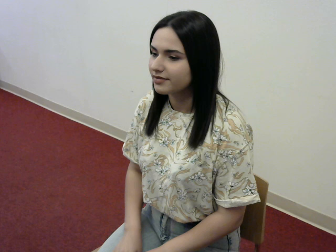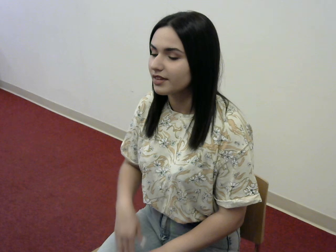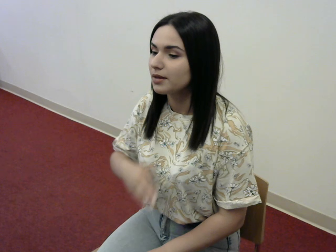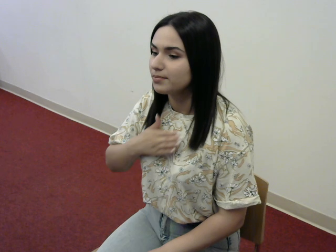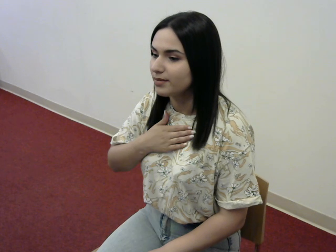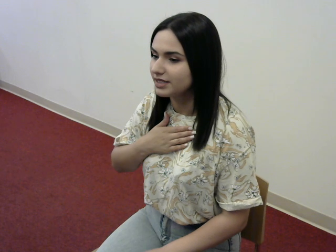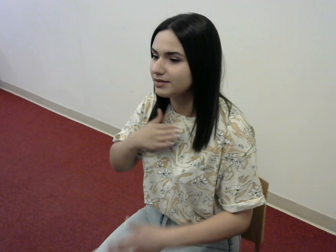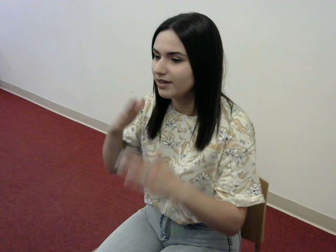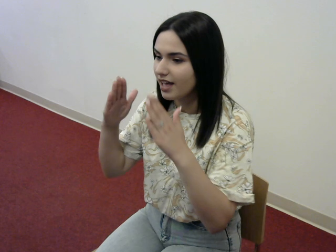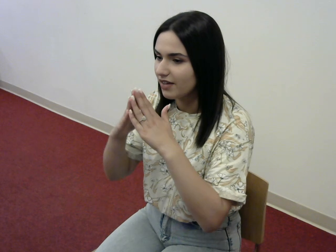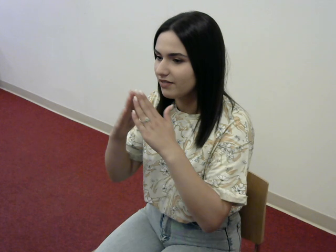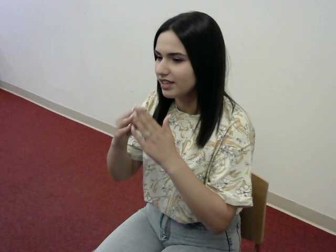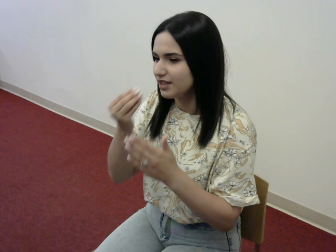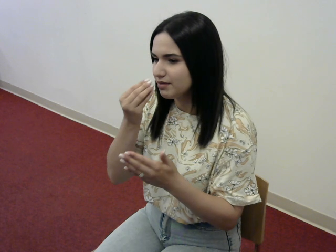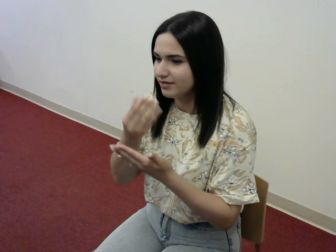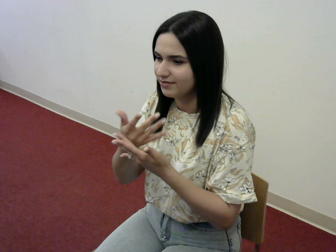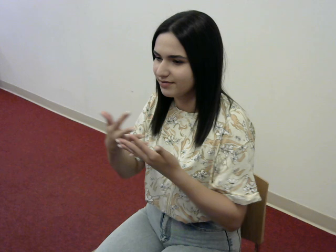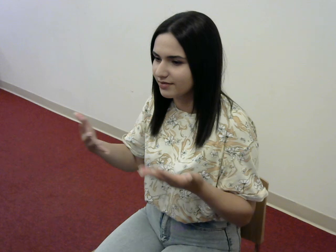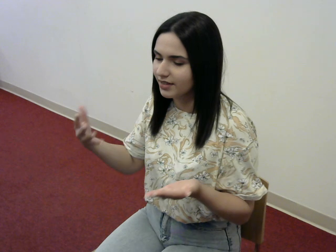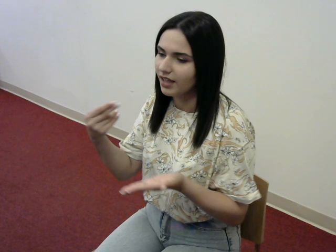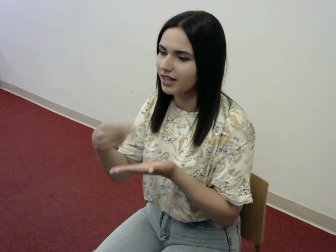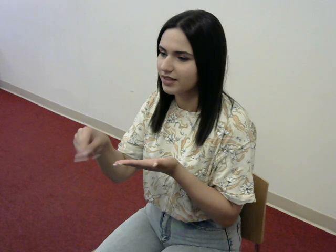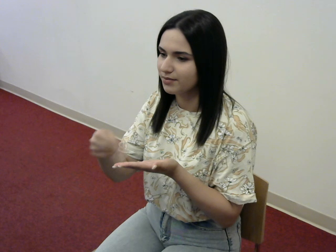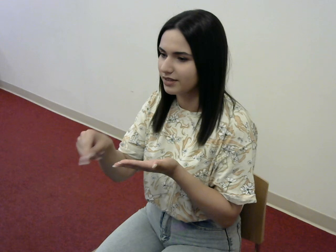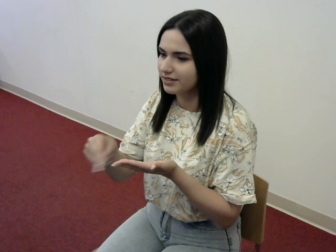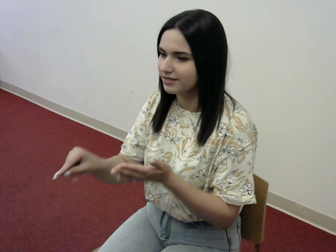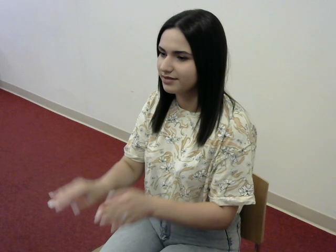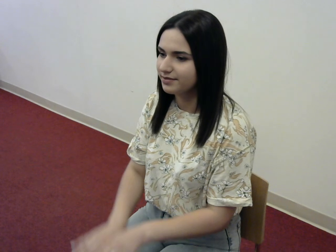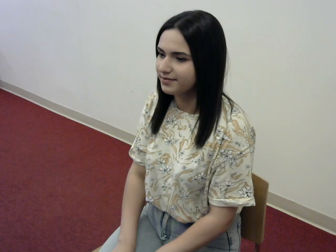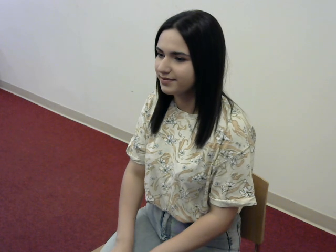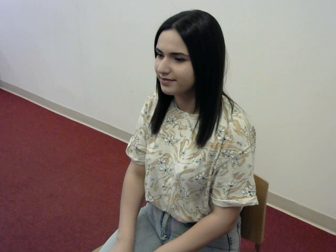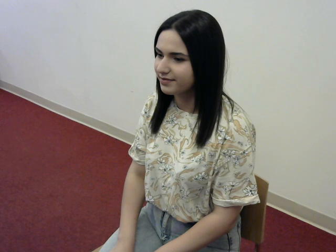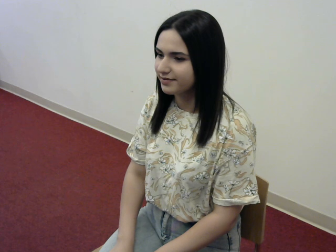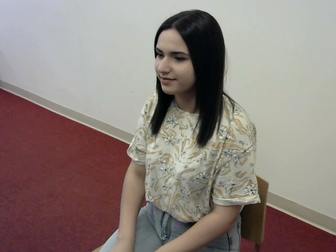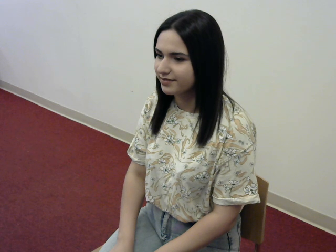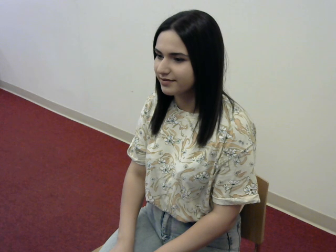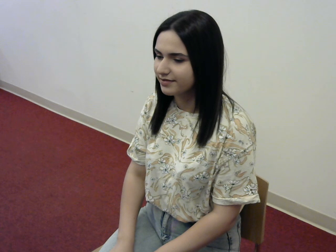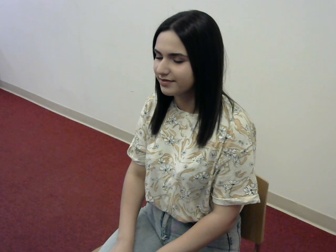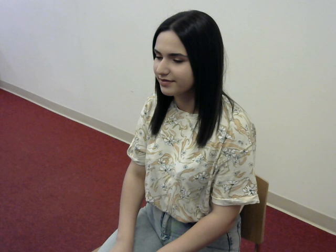Mən evə ərzaq almalıyam